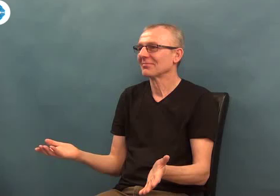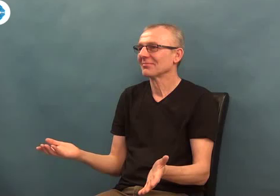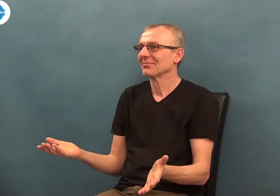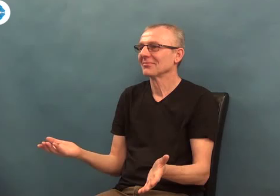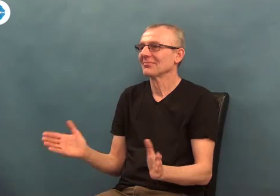Koniec.